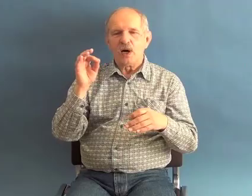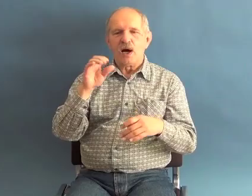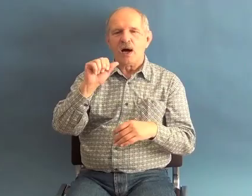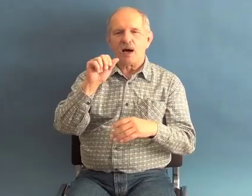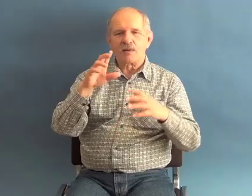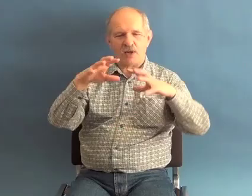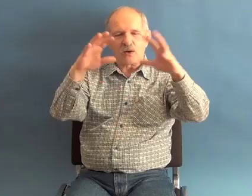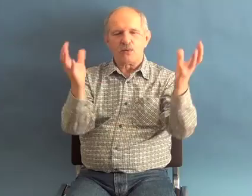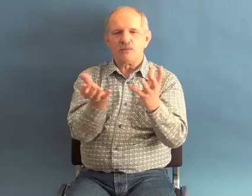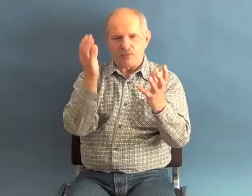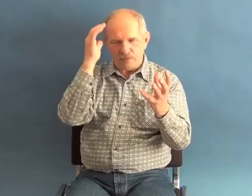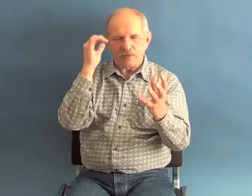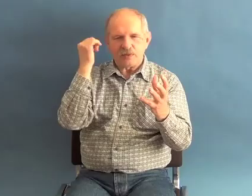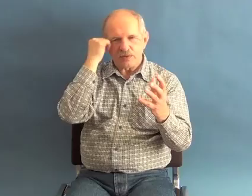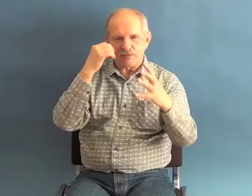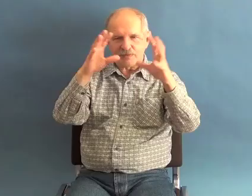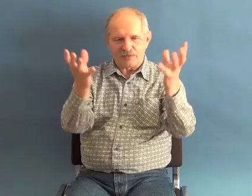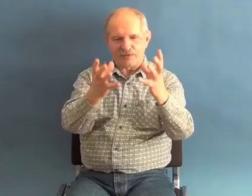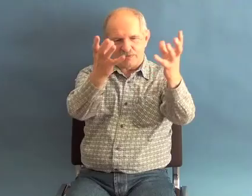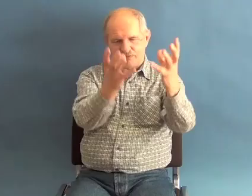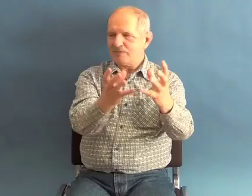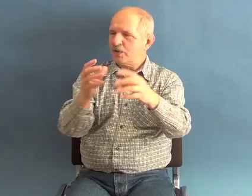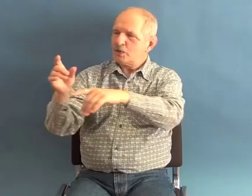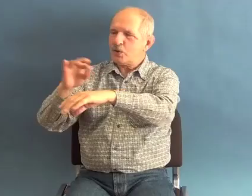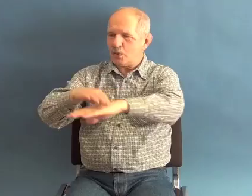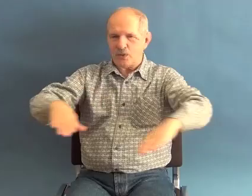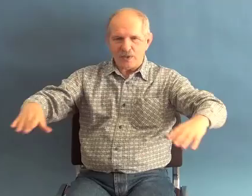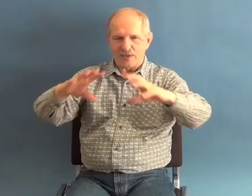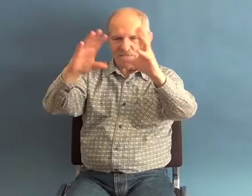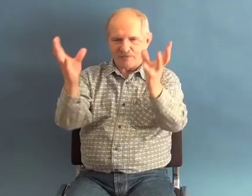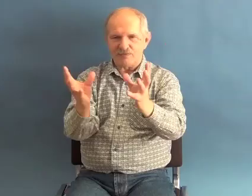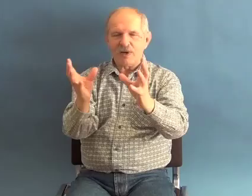Akwarium w kształcie dużej kuli stoi na stole.